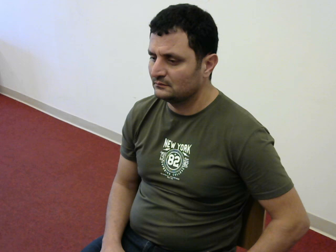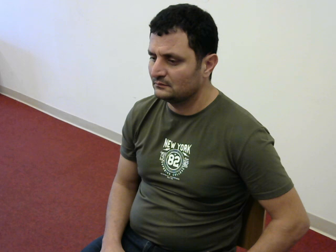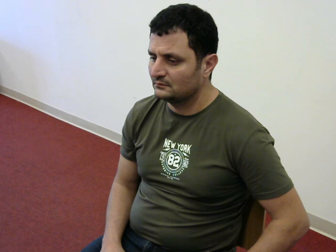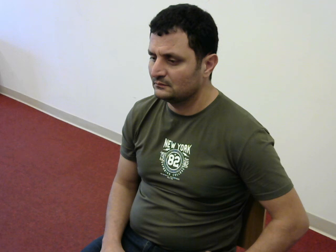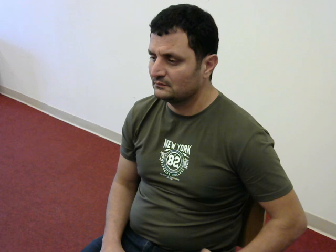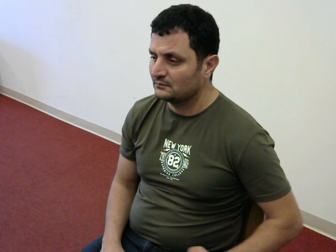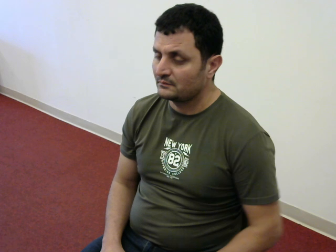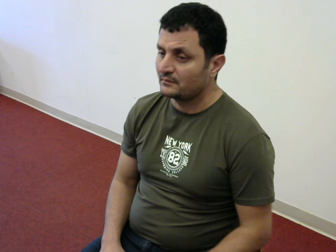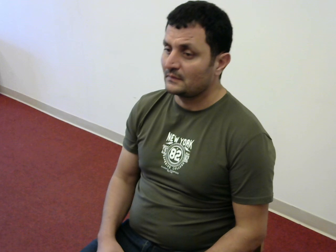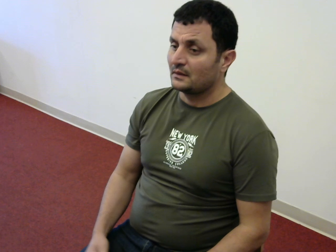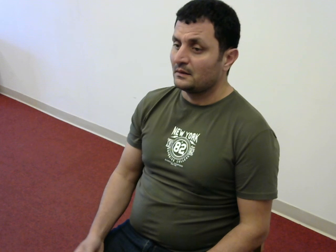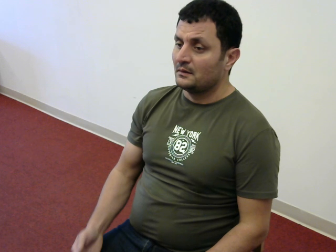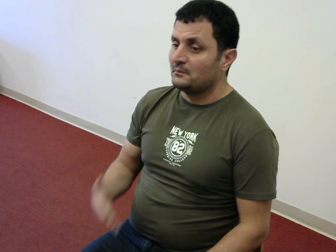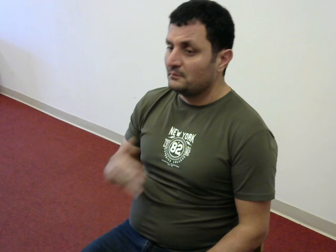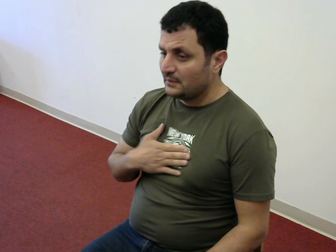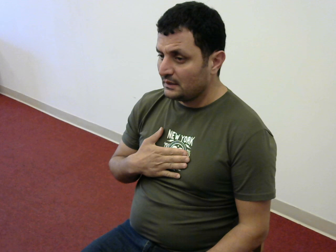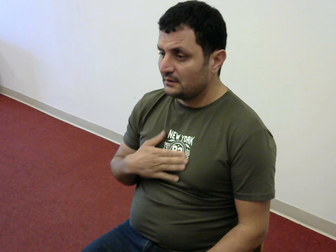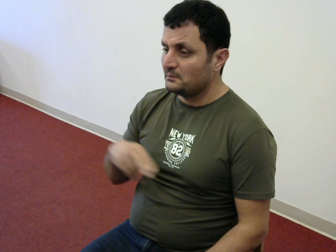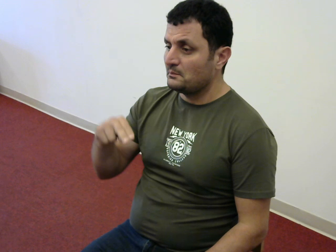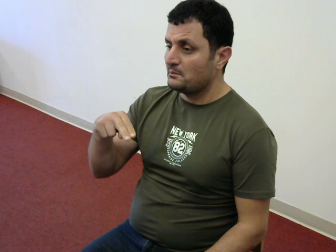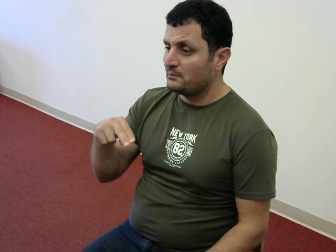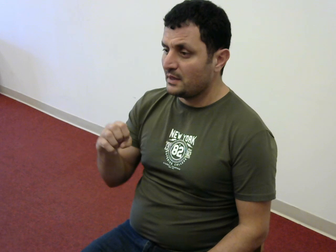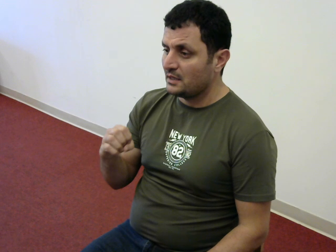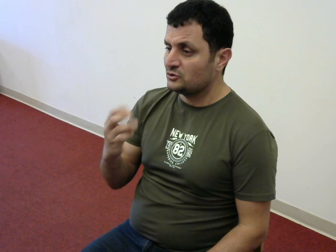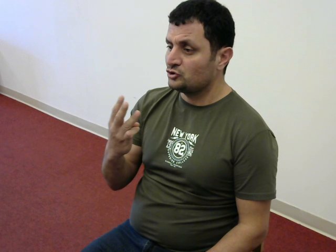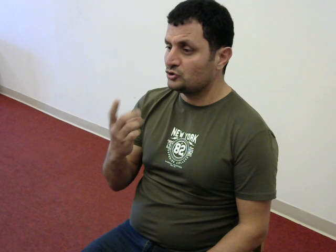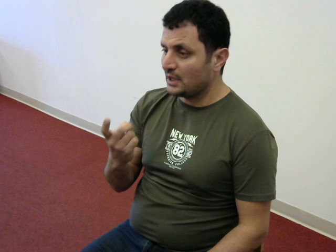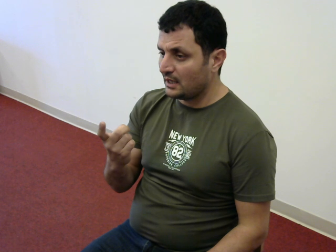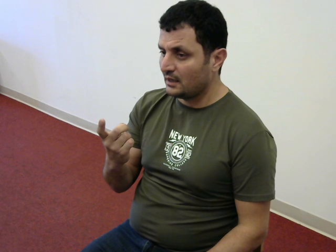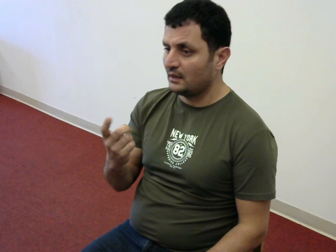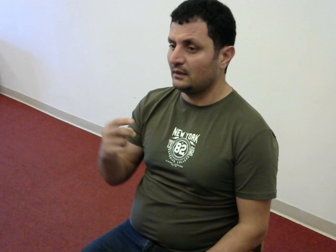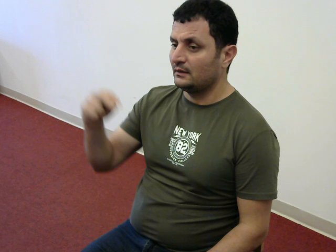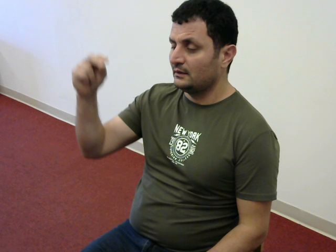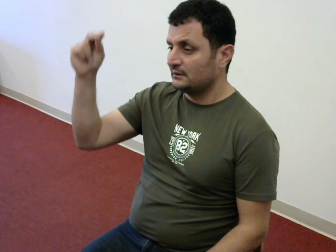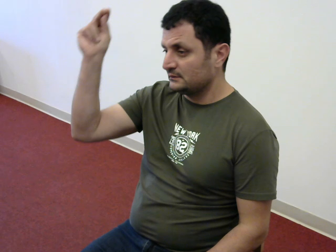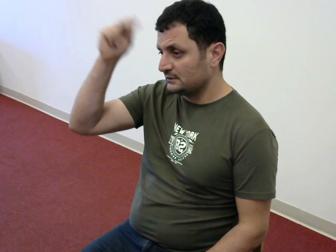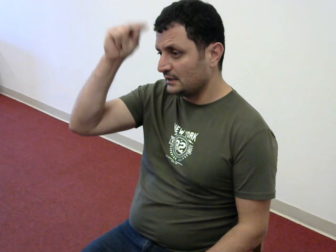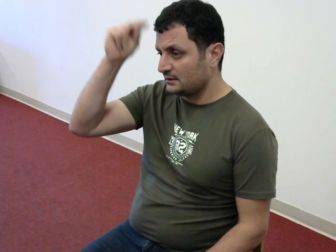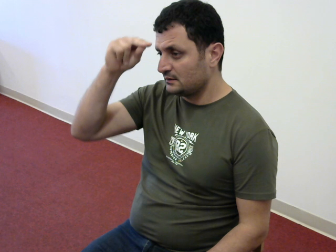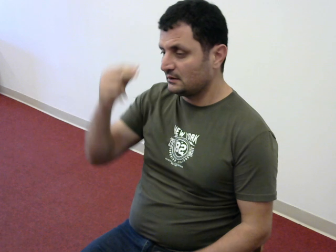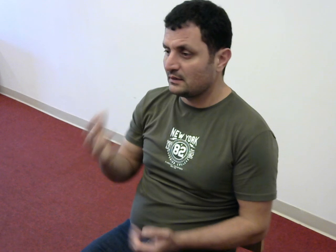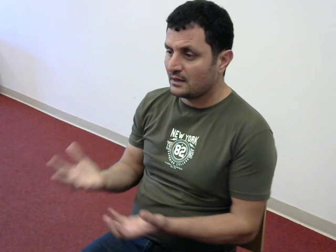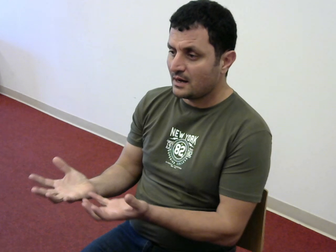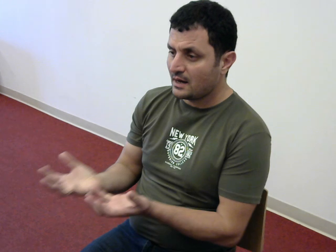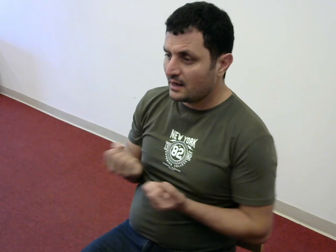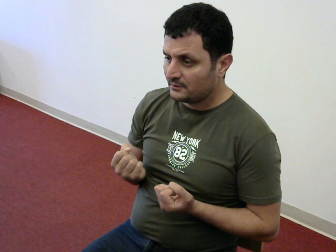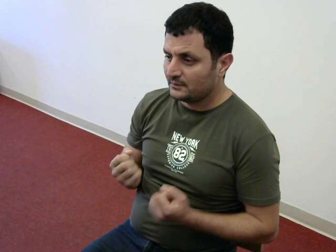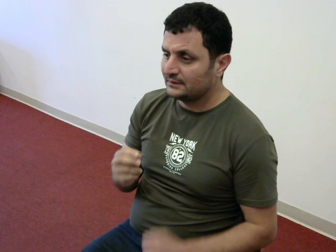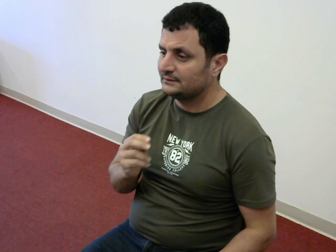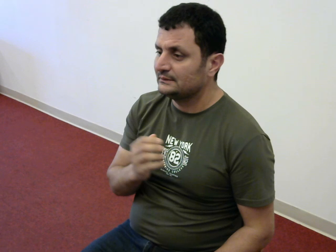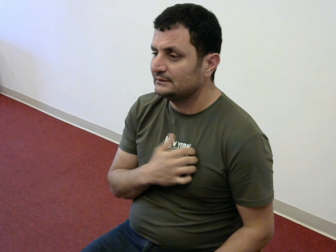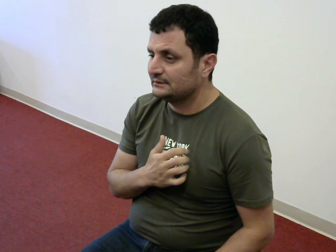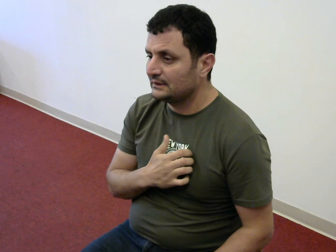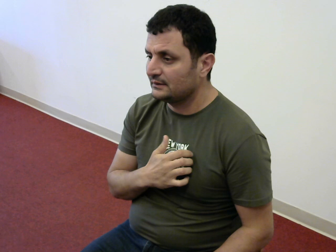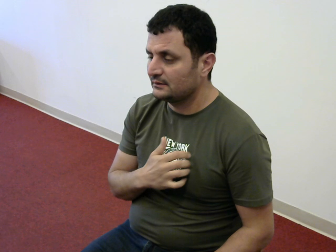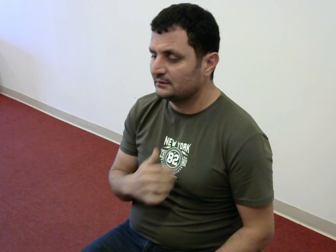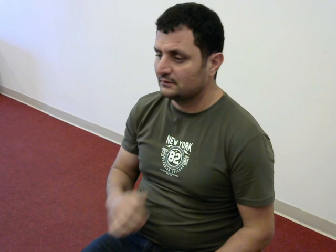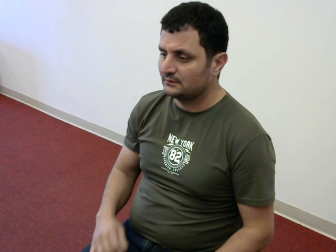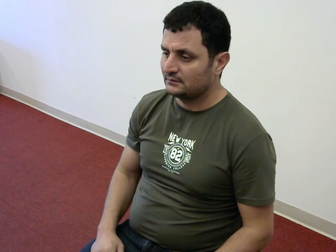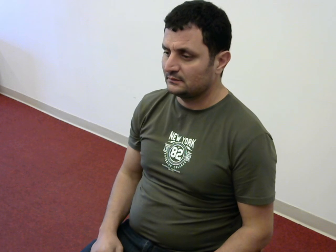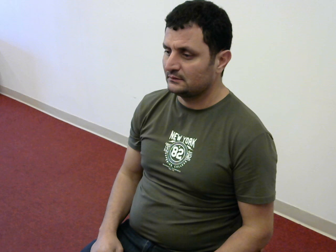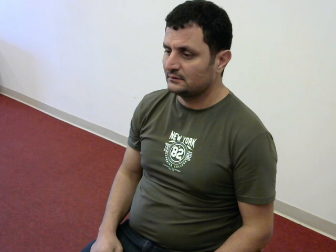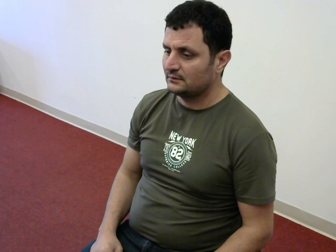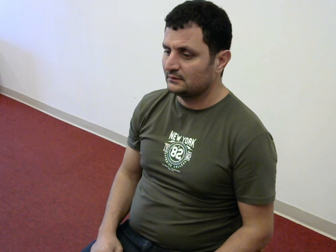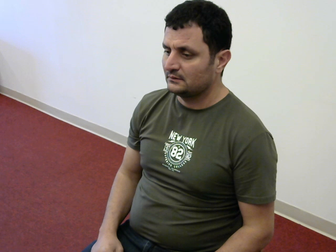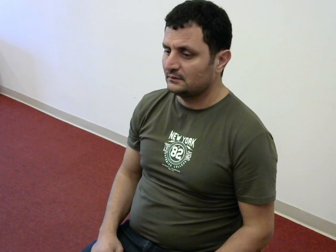Mən peşə təhsili almaq istəyirəm